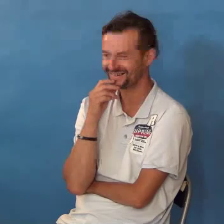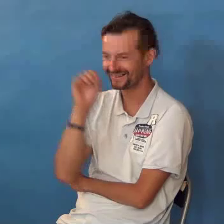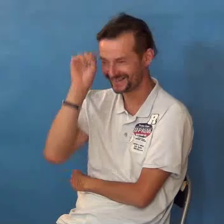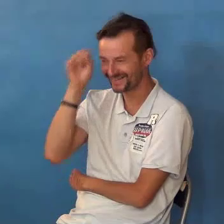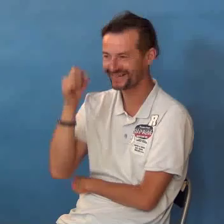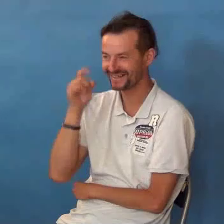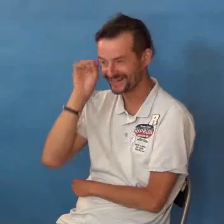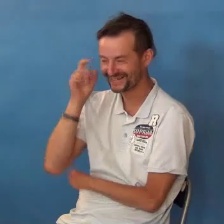Jest uparty, uparty.